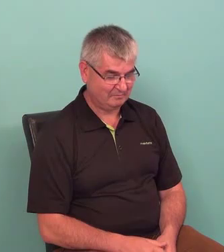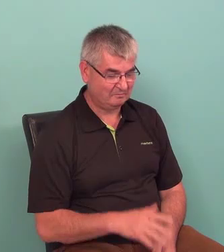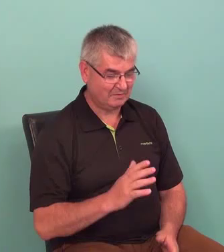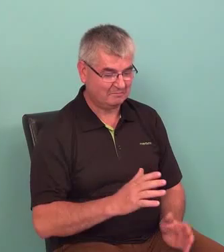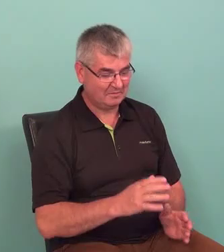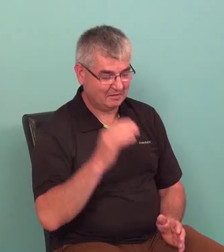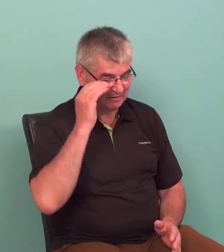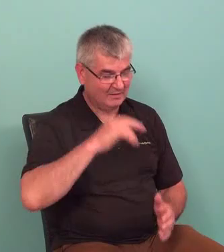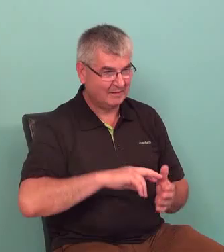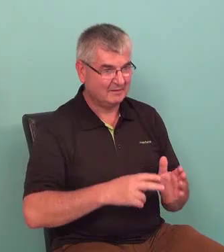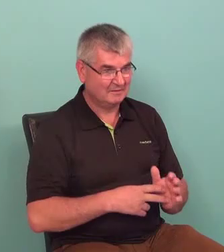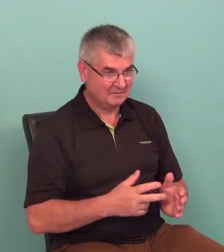Potem nauka tańca.